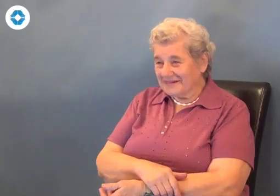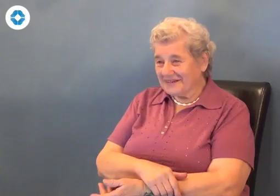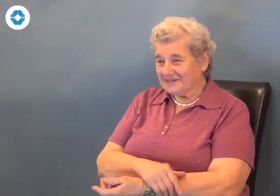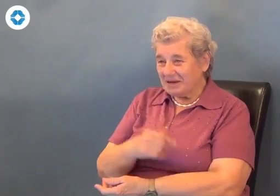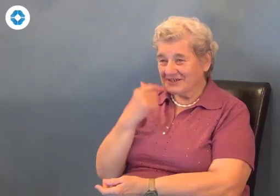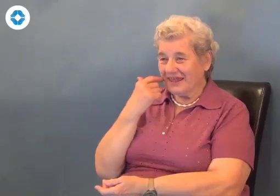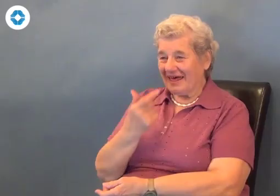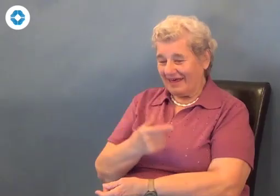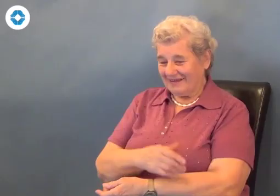Śmieszne.